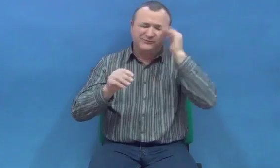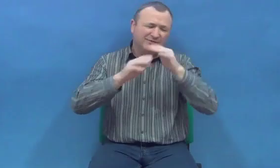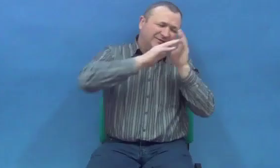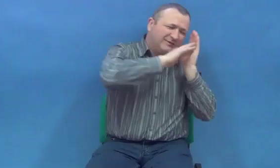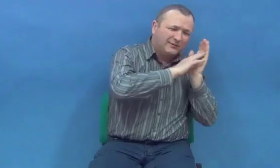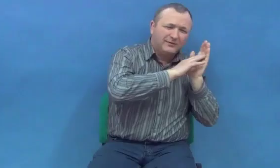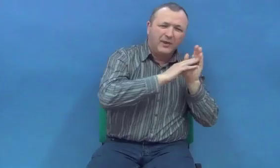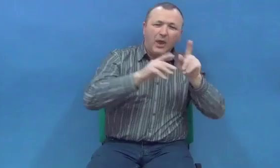Odwraca się na drugi bok.